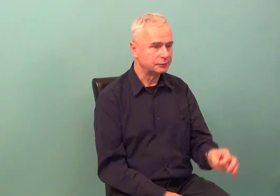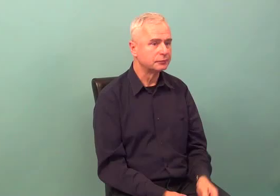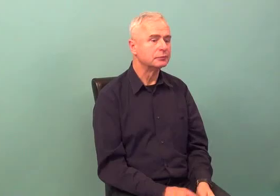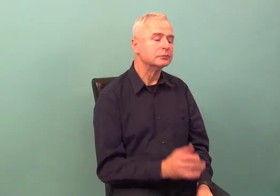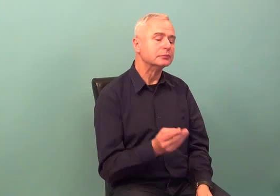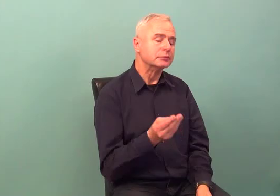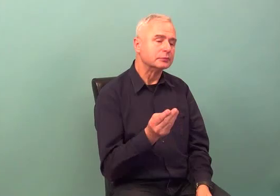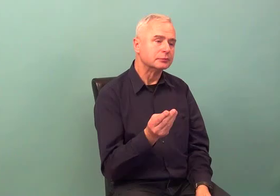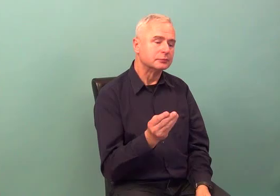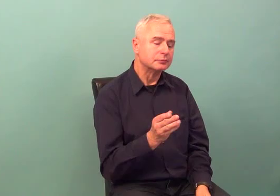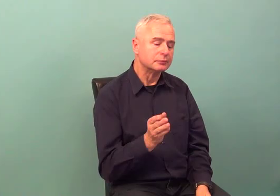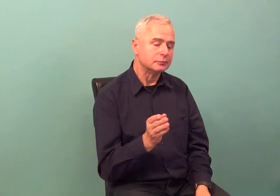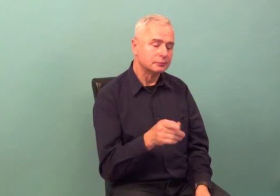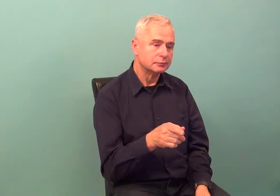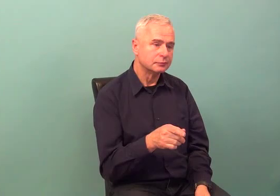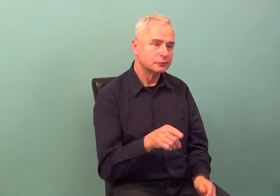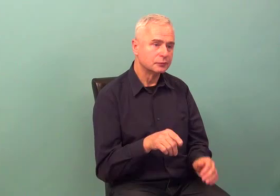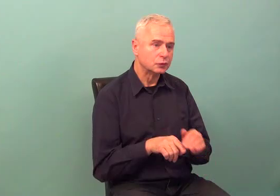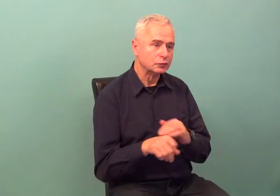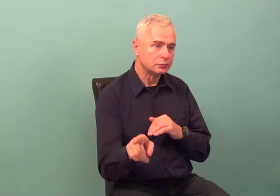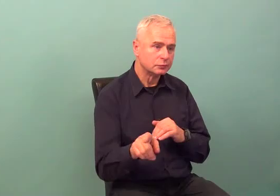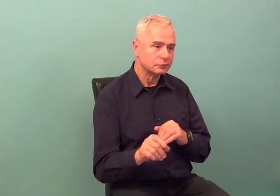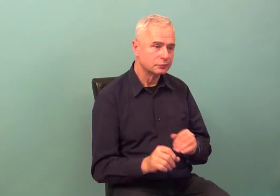Jeszcze dalej poproszę, nie ucieknie mi.